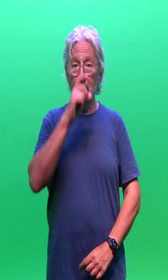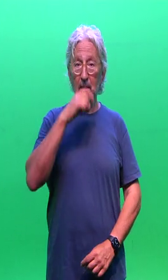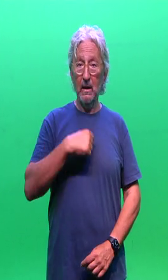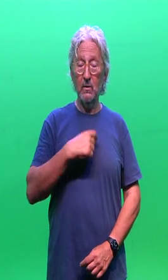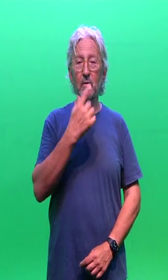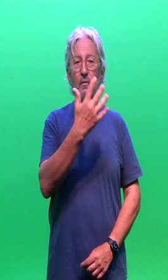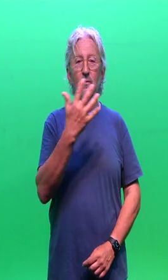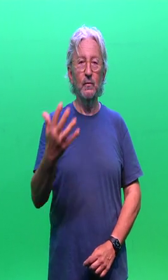La meva edat? Cinquanta-cinc anys.